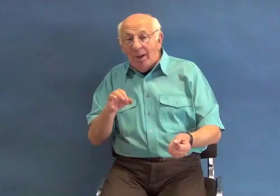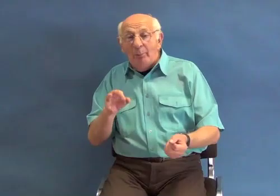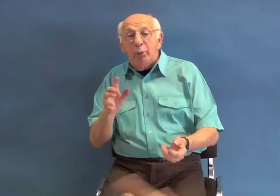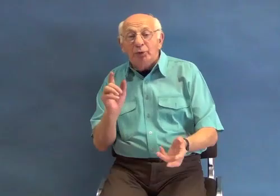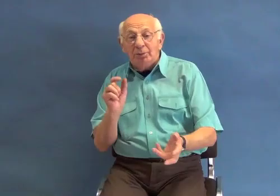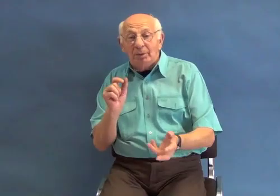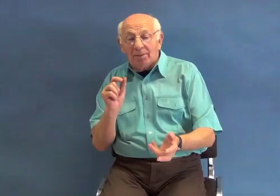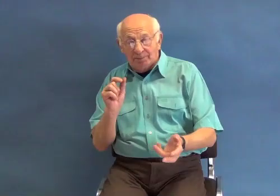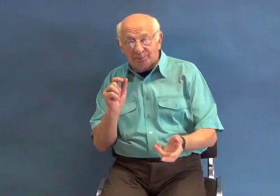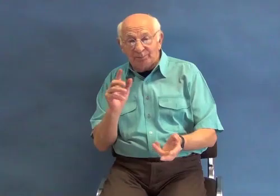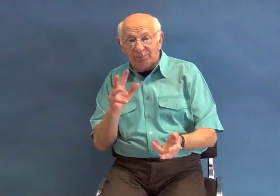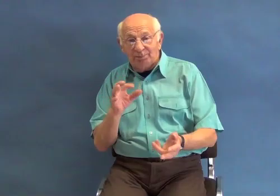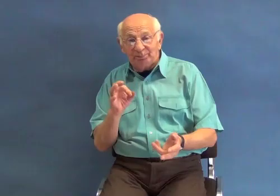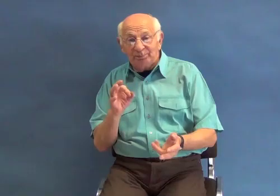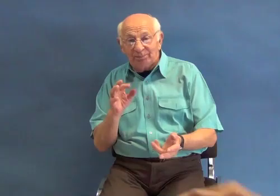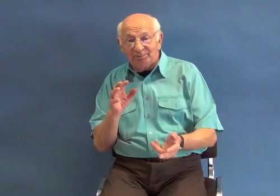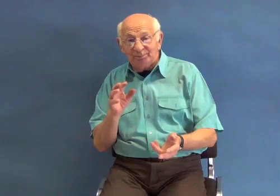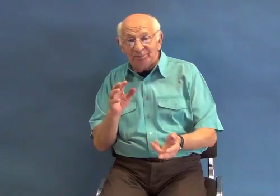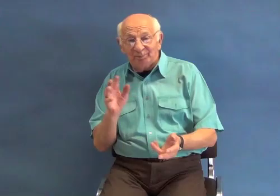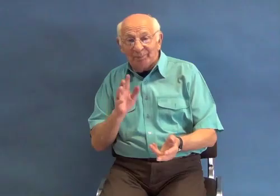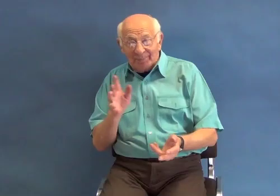Bo.